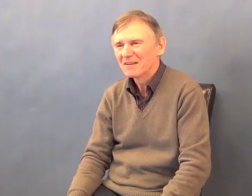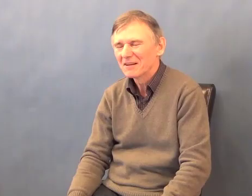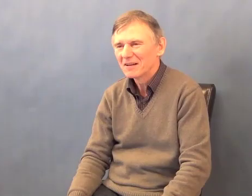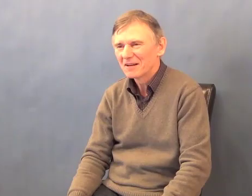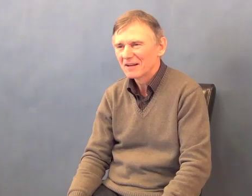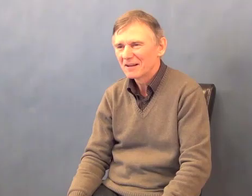A ty co myślisz?